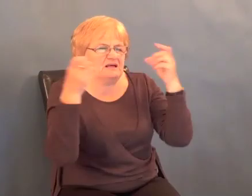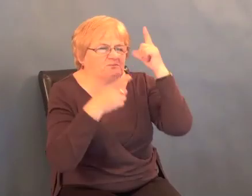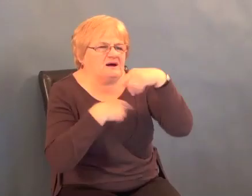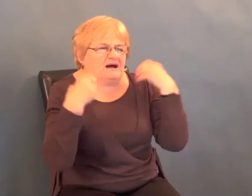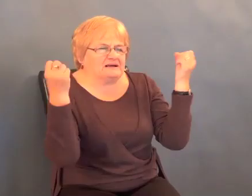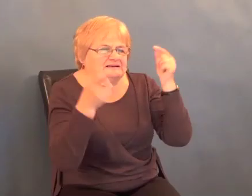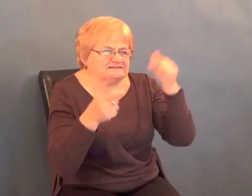Idę do kina, chcę.